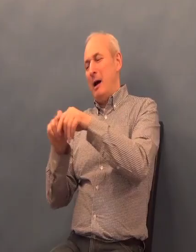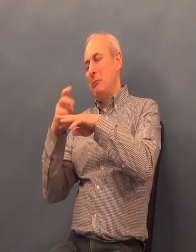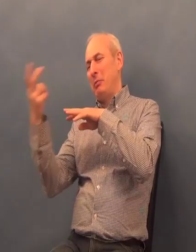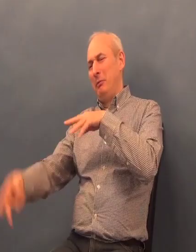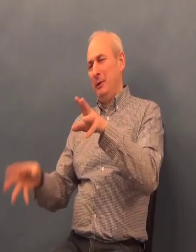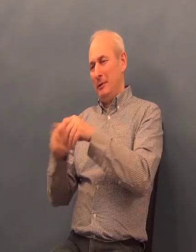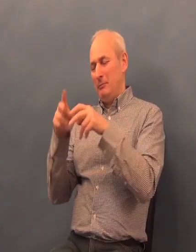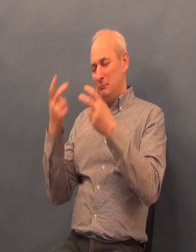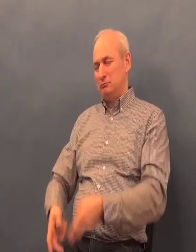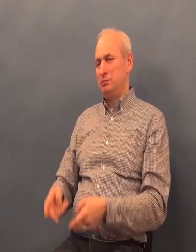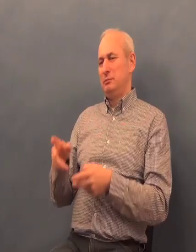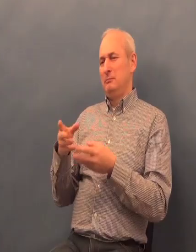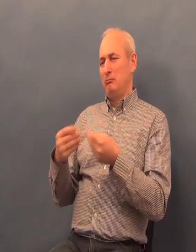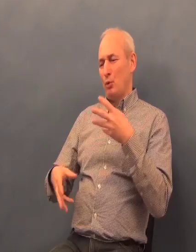Razem wpadają w błoto.